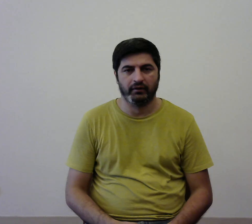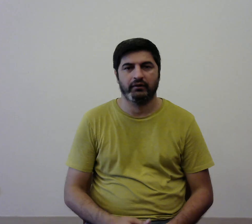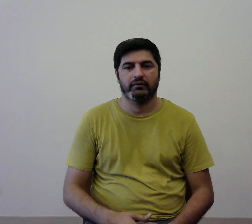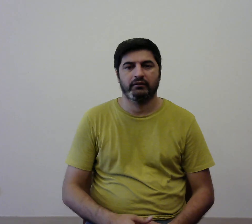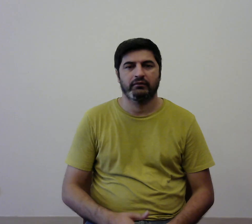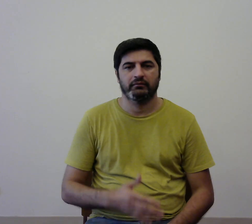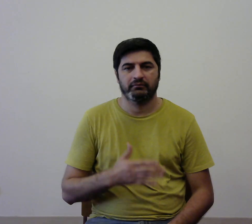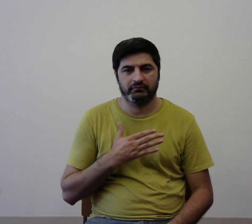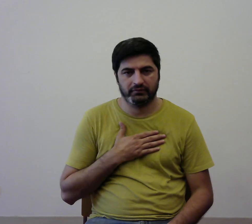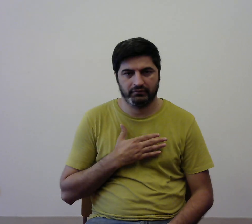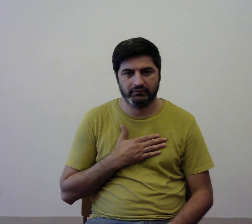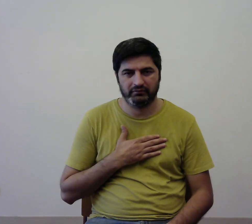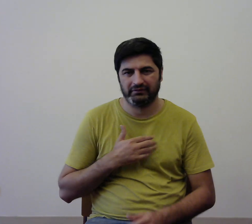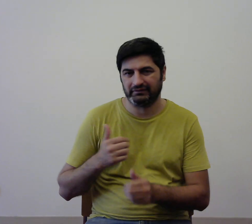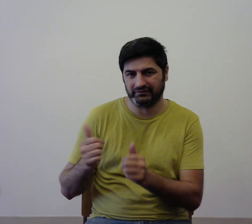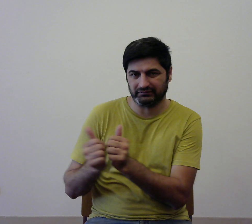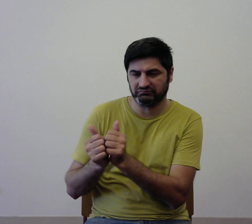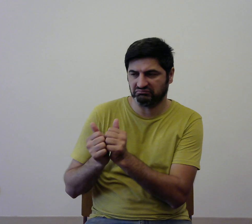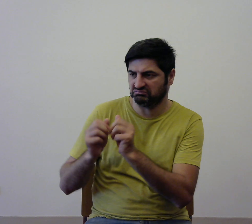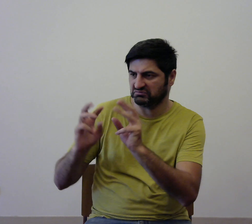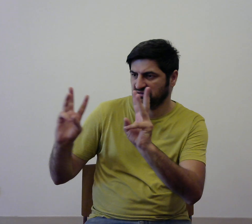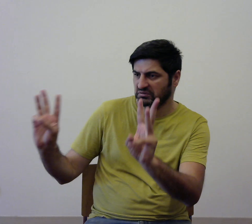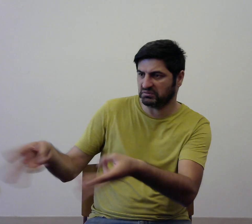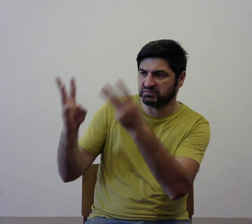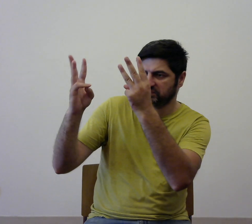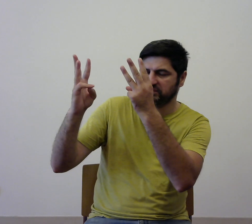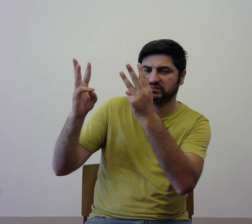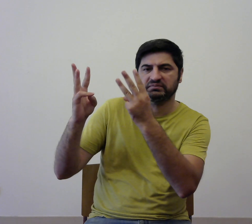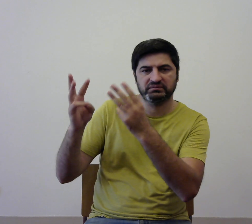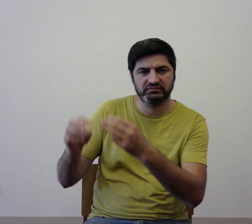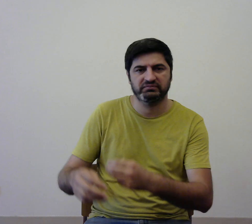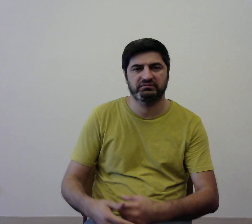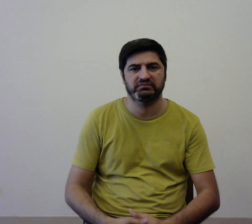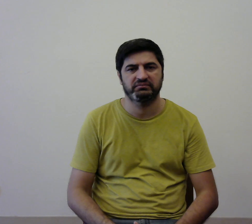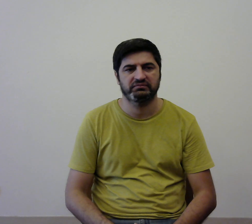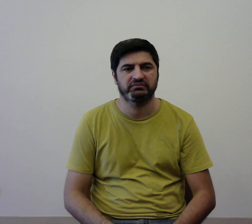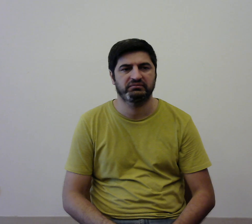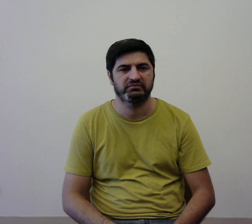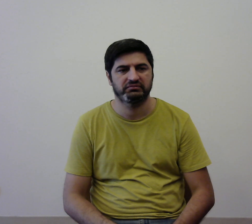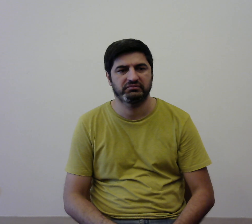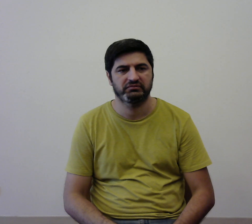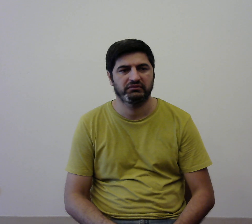Bizim evizim yanır